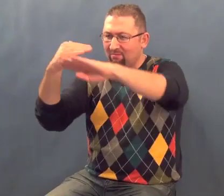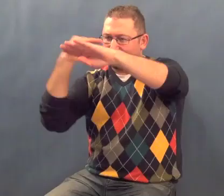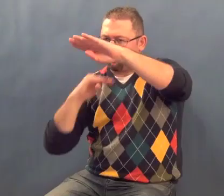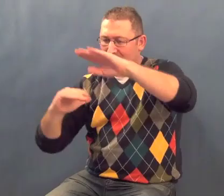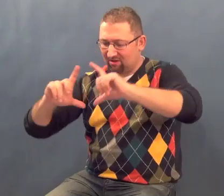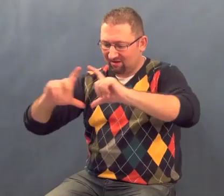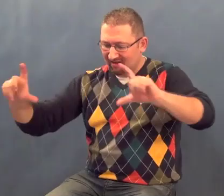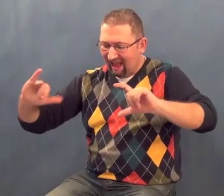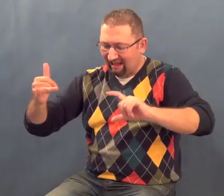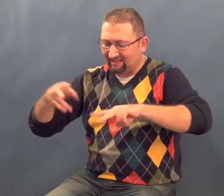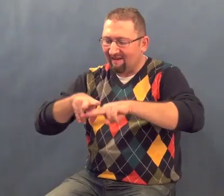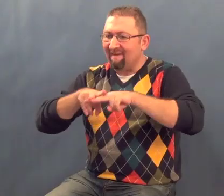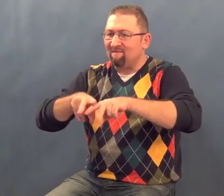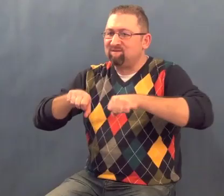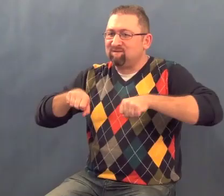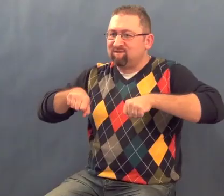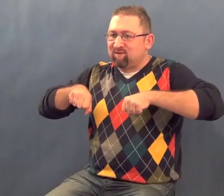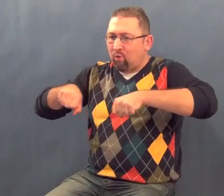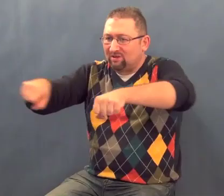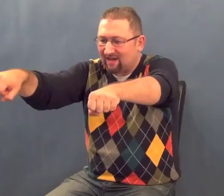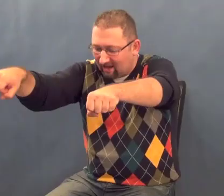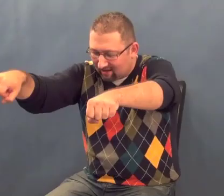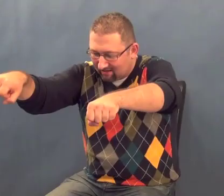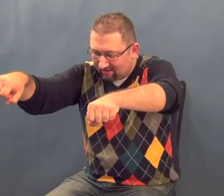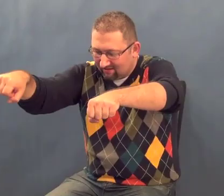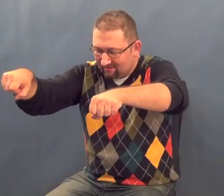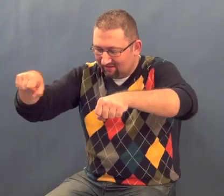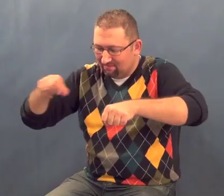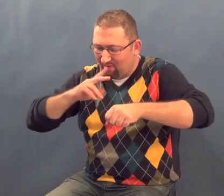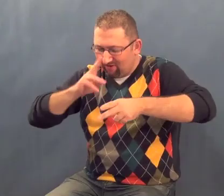A pod tym jest jakiś wózek.